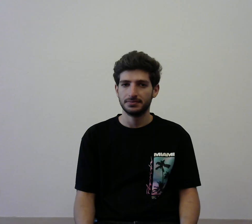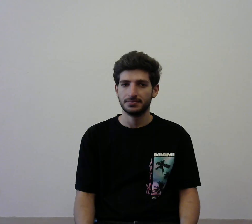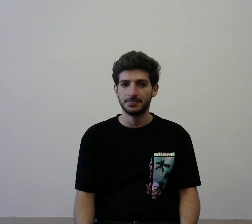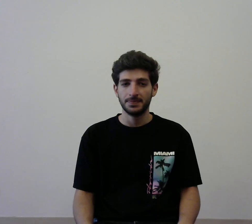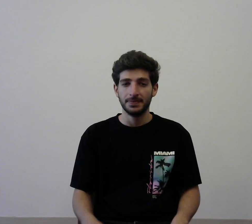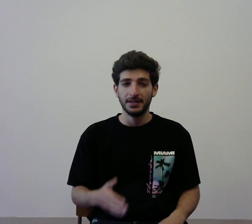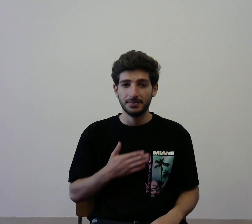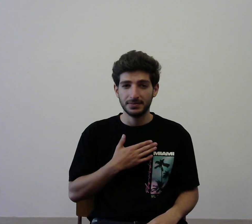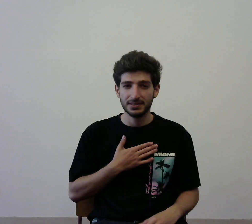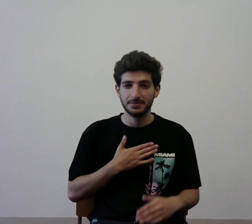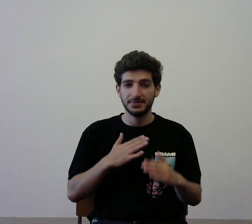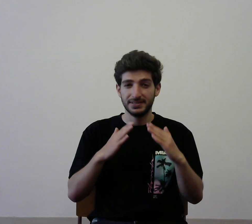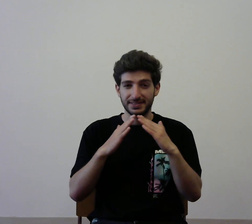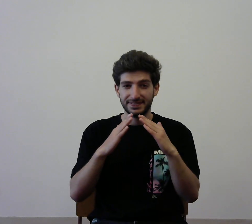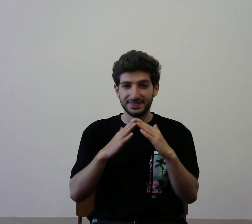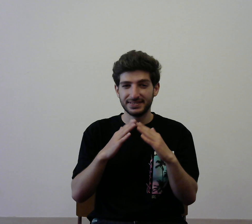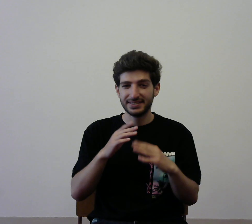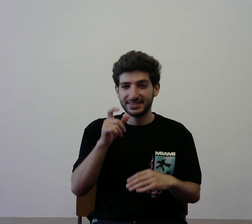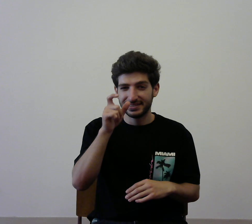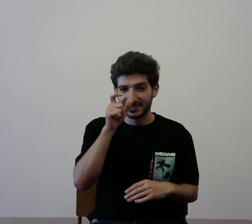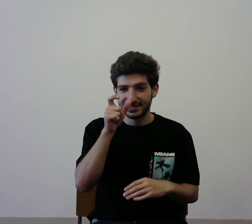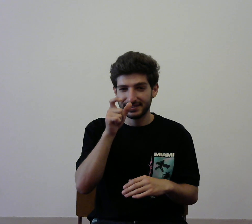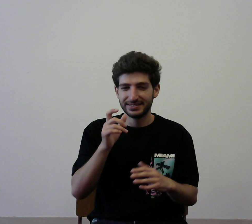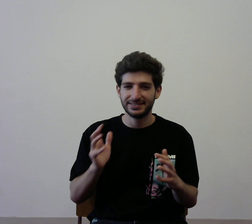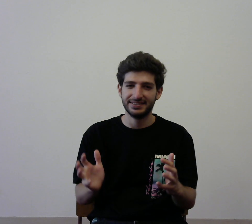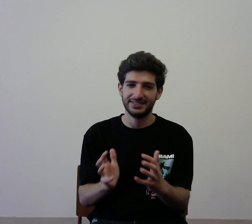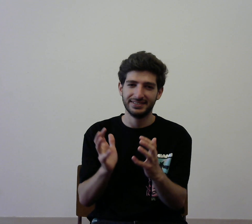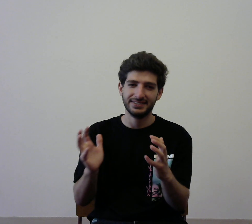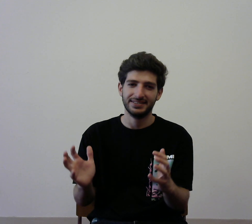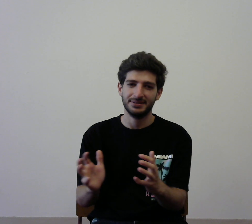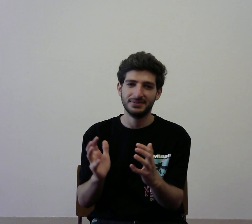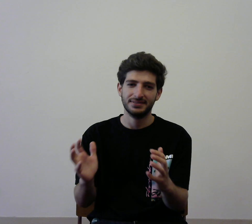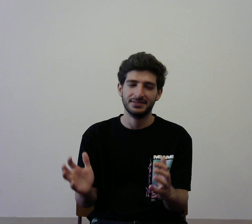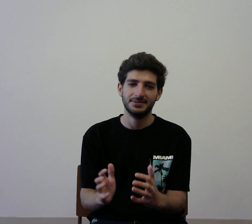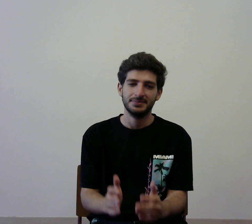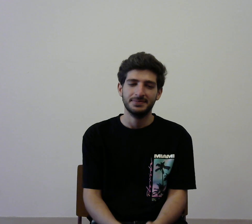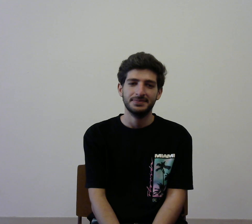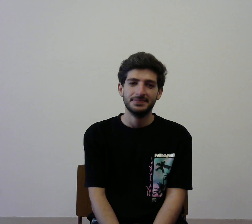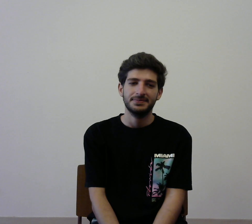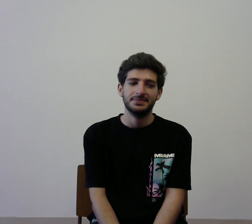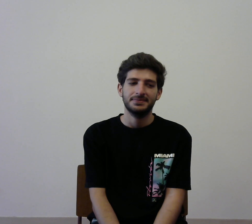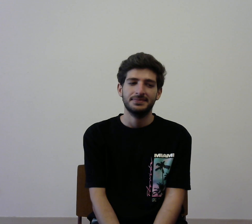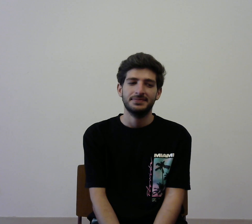Mən evdə it saxlayıram